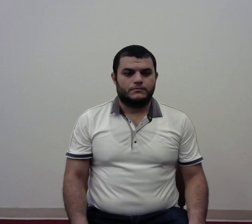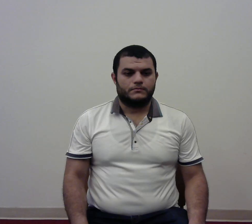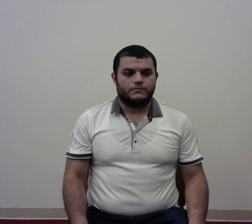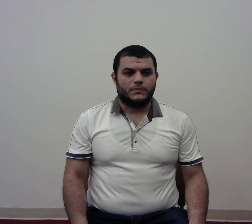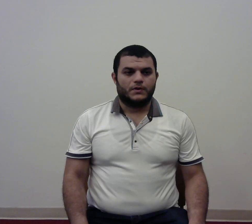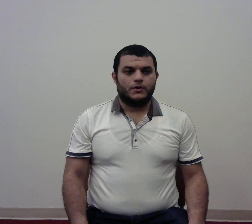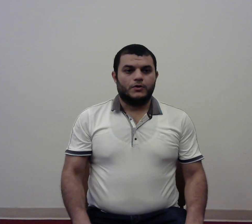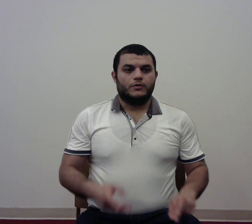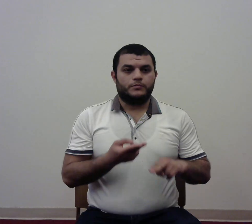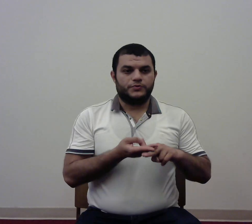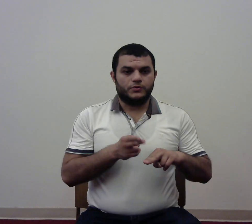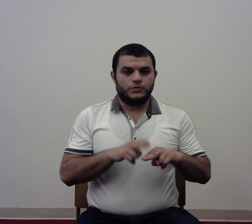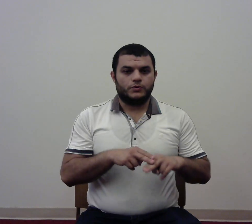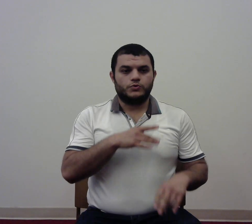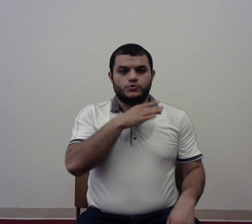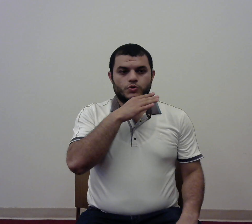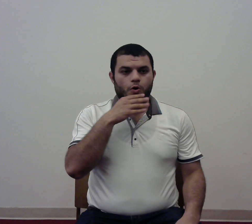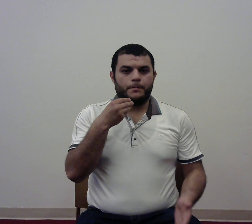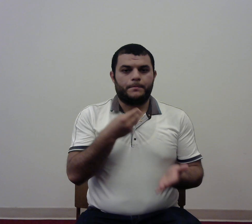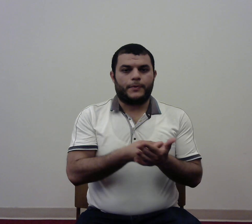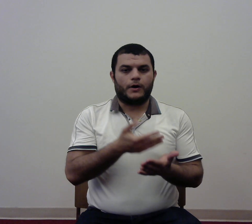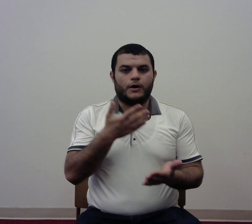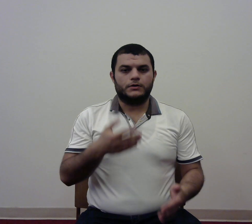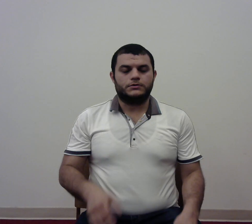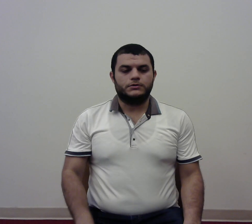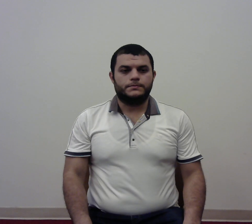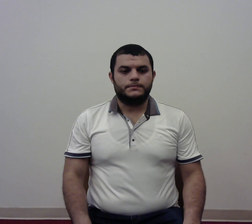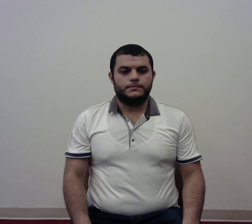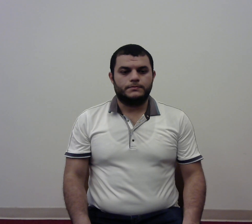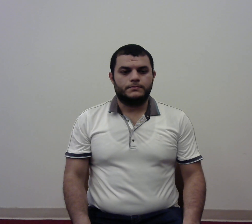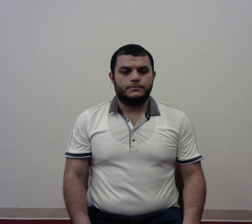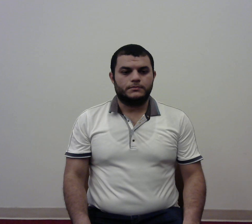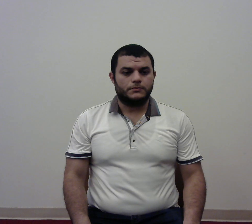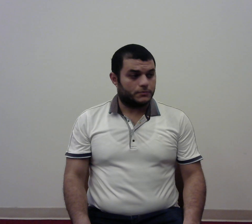Bu çox bahadır